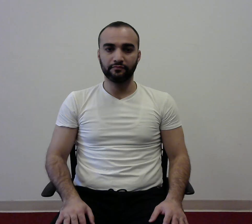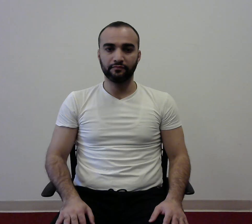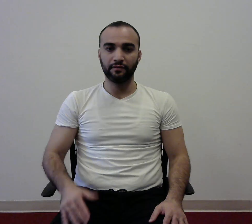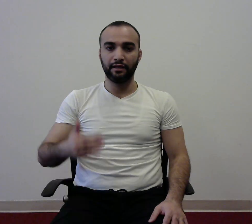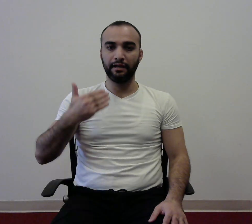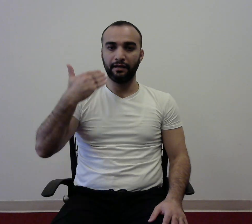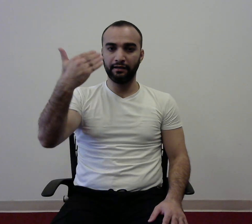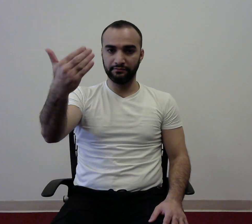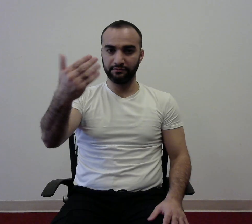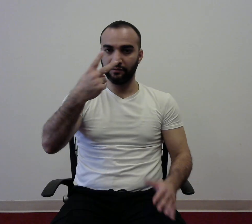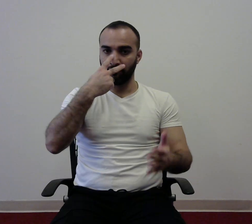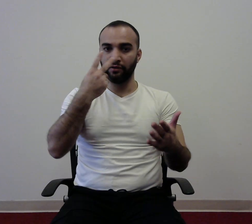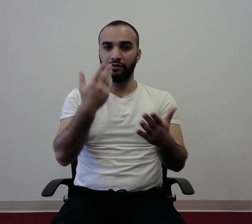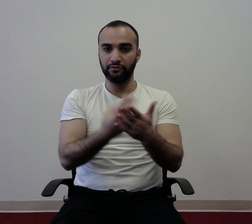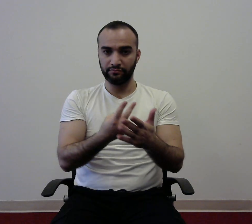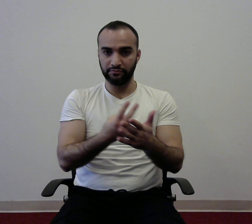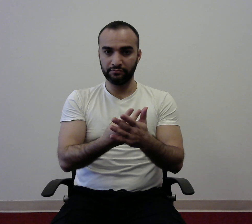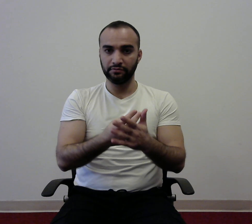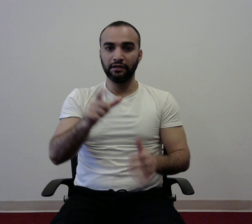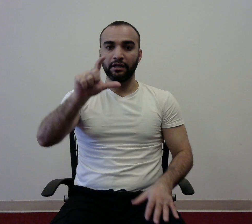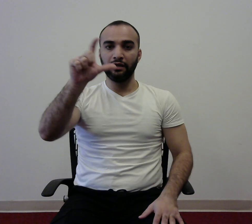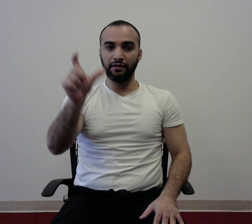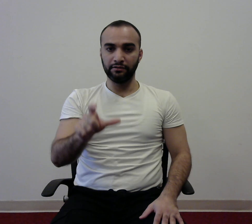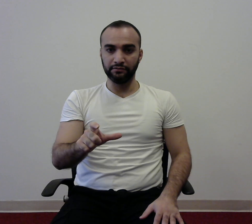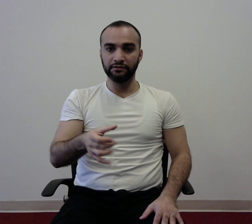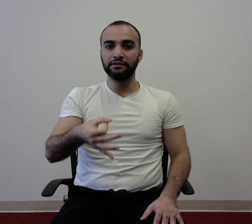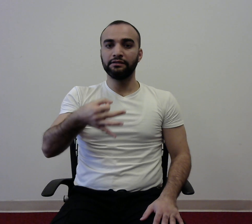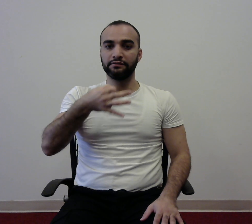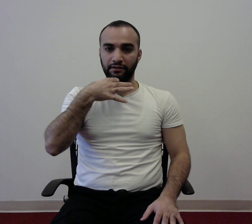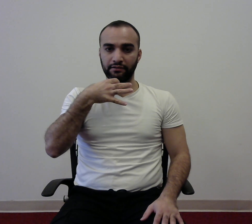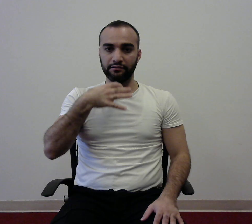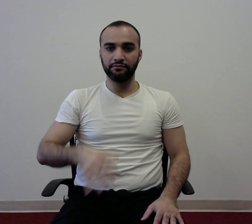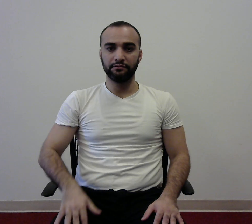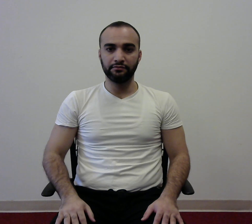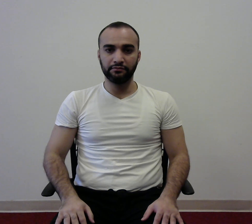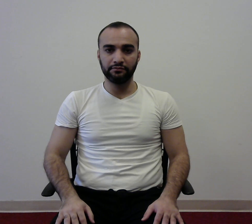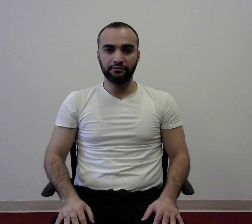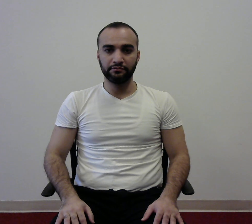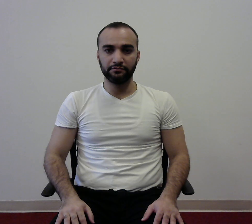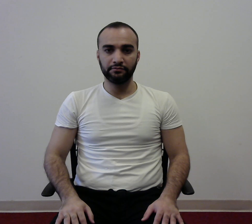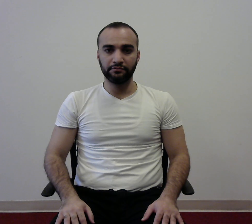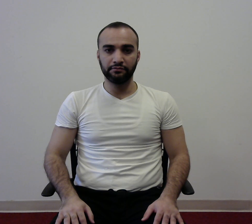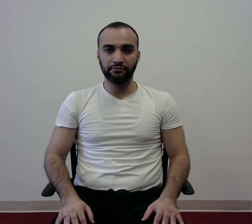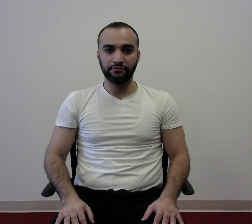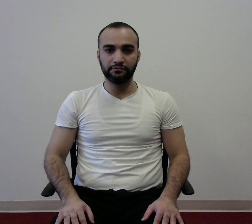Sizə göstərilən şeiri bəyəndiniz?